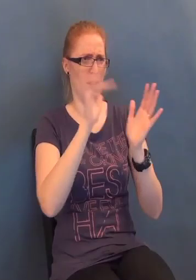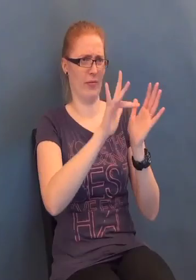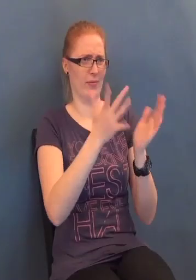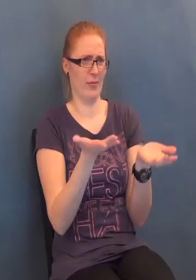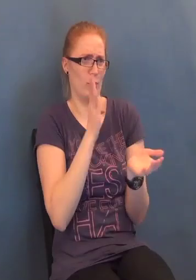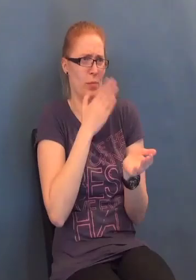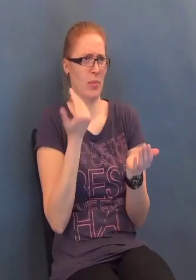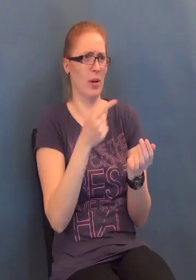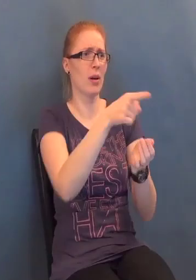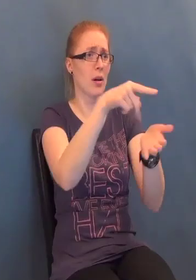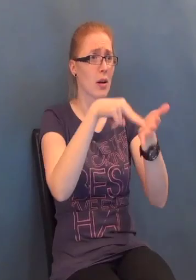To jest w sali, a nie na podwórku.